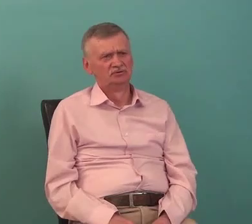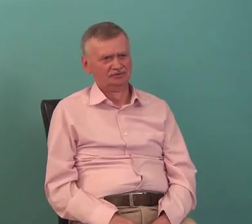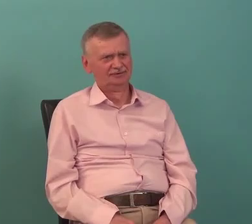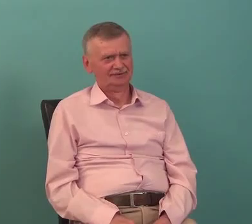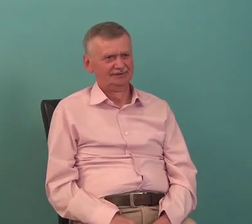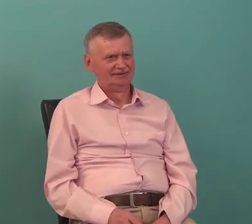Rano.